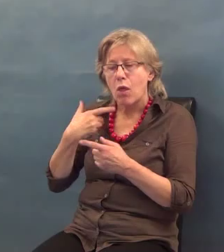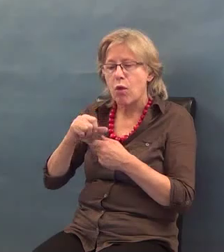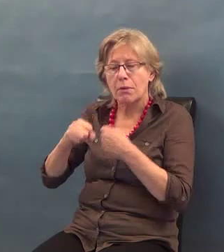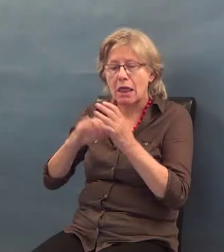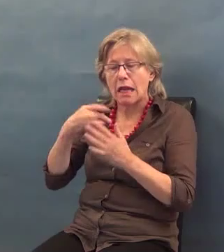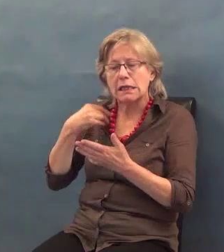Ja nie pracuję.